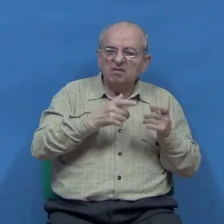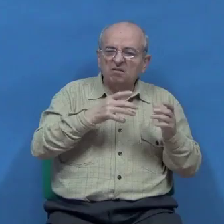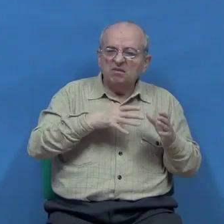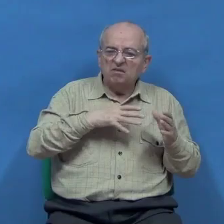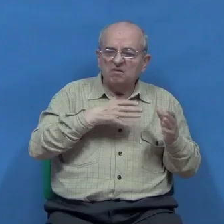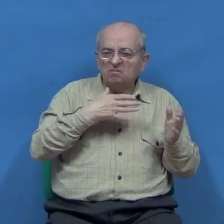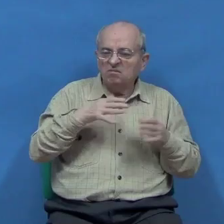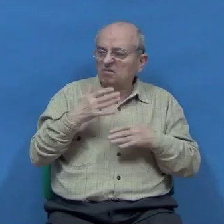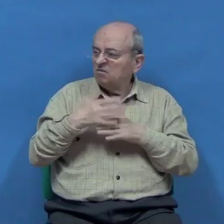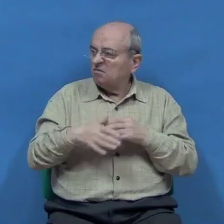I koniec, tyle, gotowe.